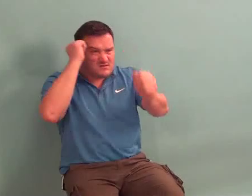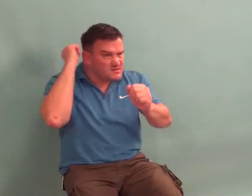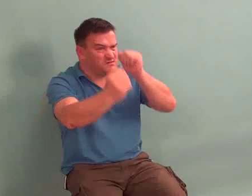Nie mogą.